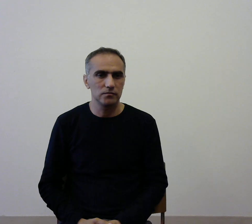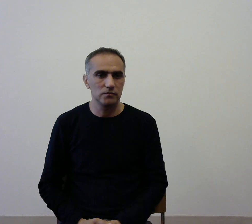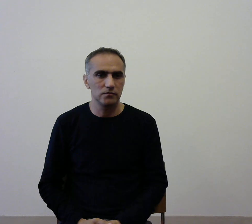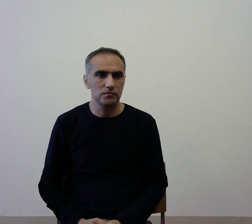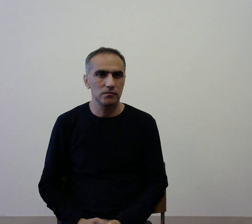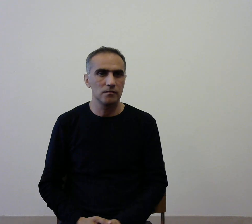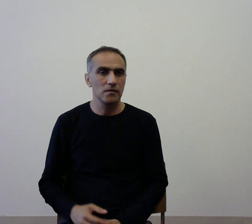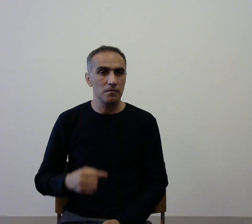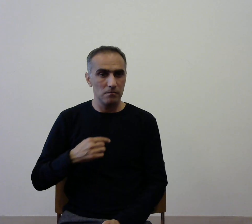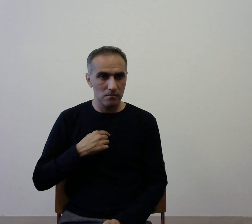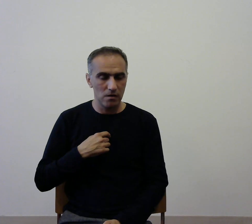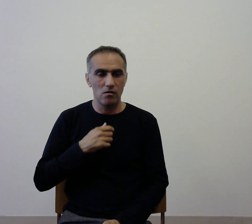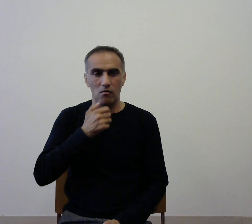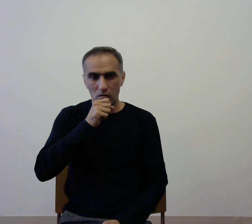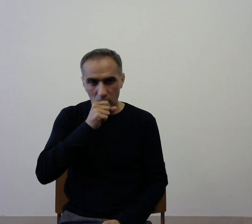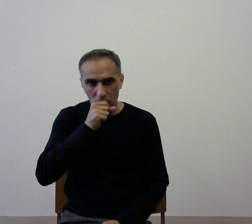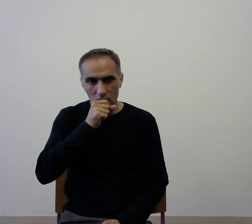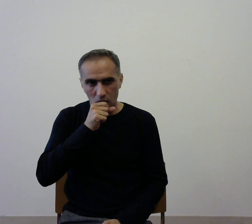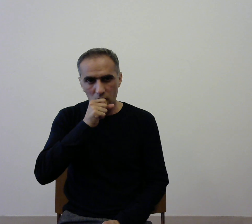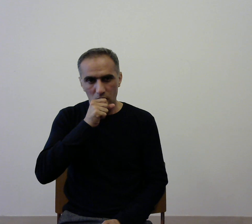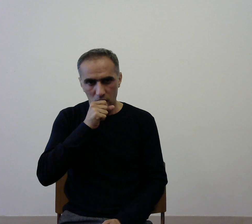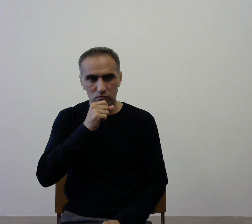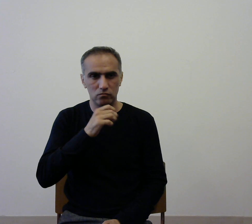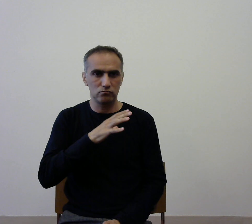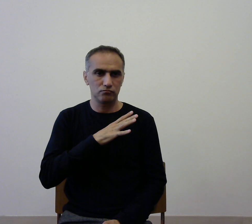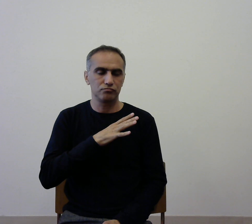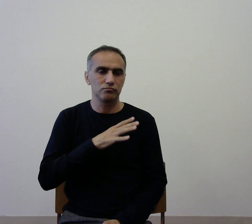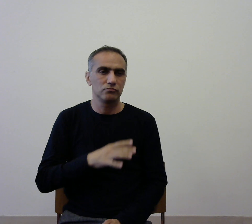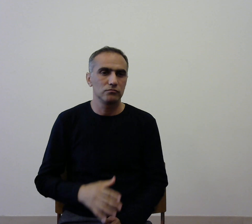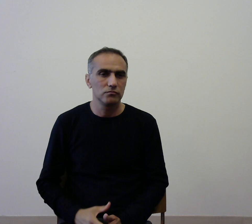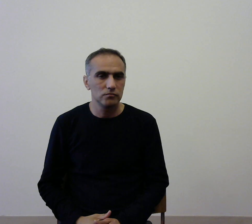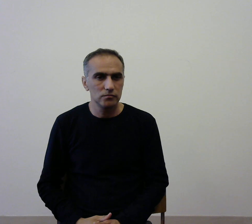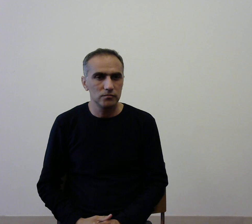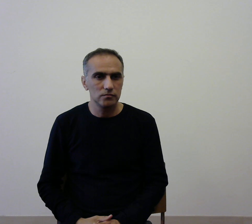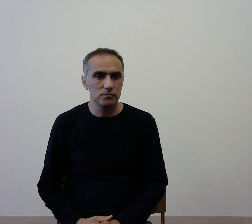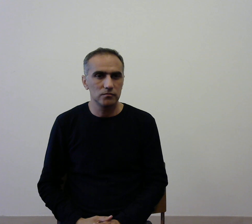Mən zökəm olmuşam